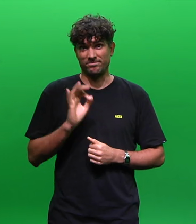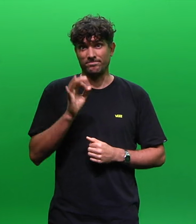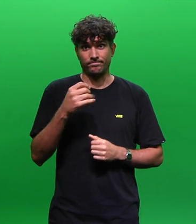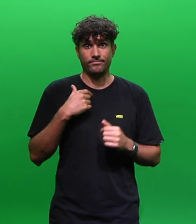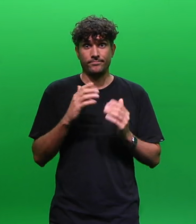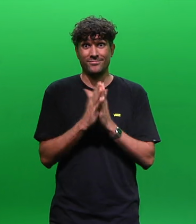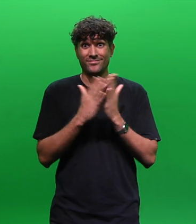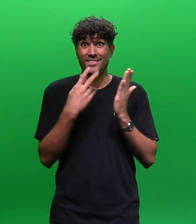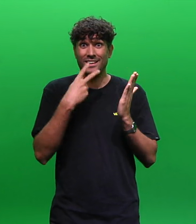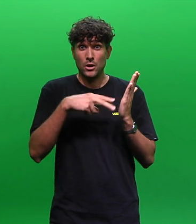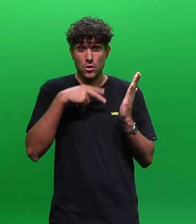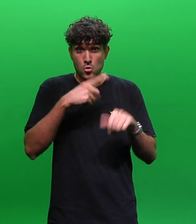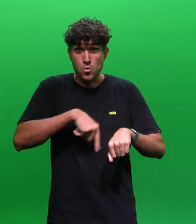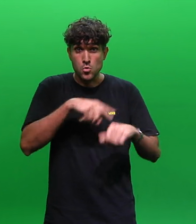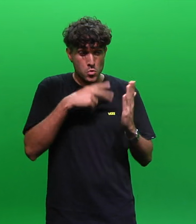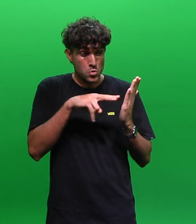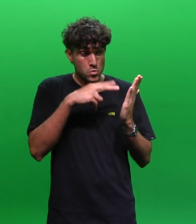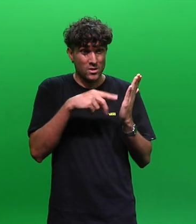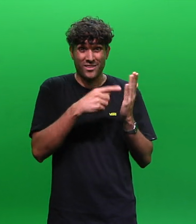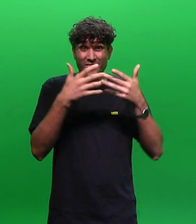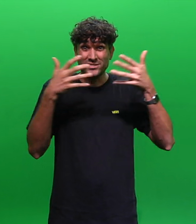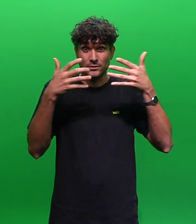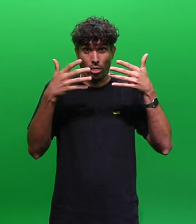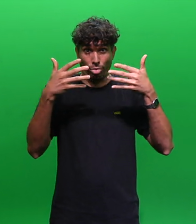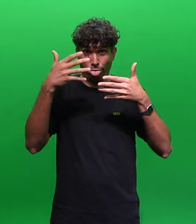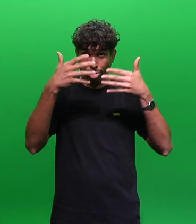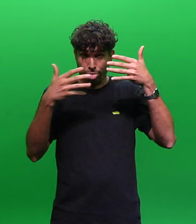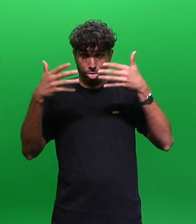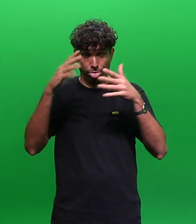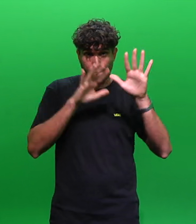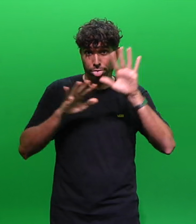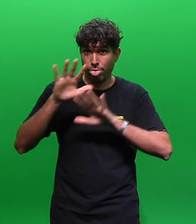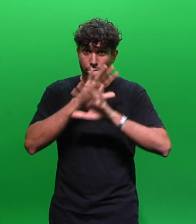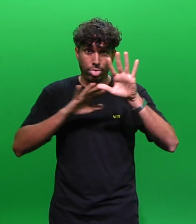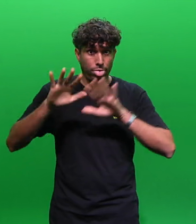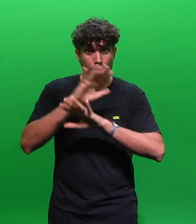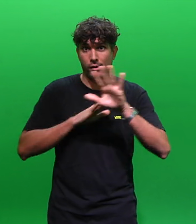Sí, quan passo moltes hores llegint veig les frases borroses.